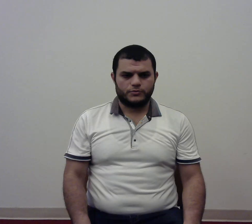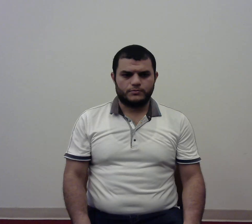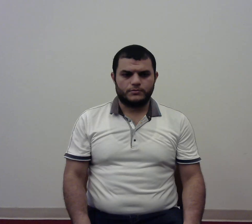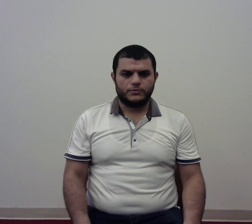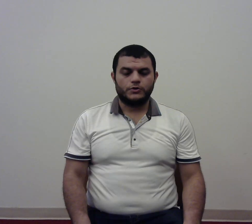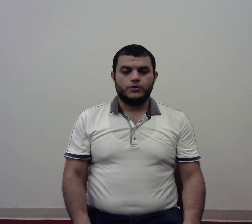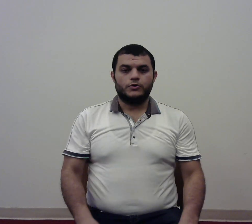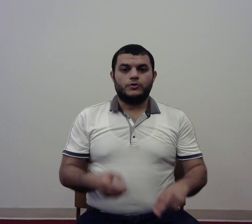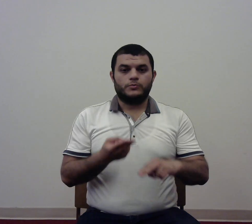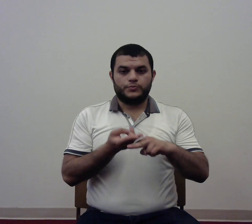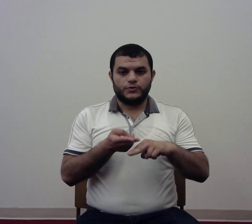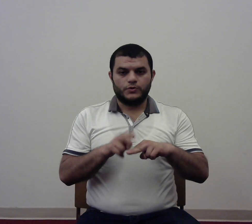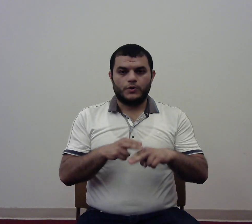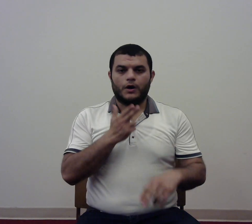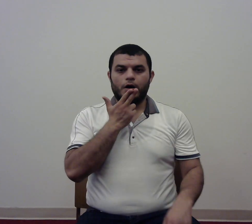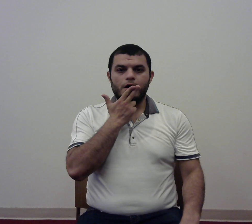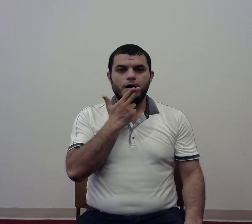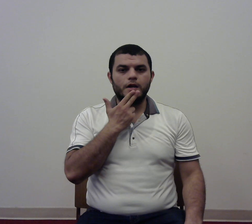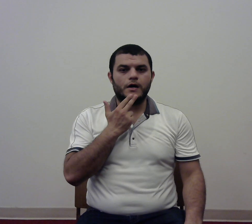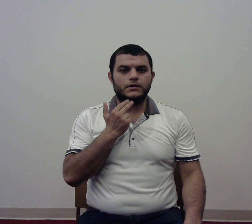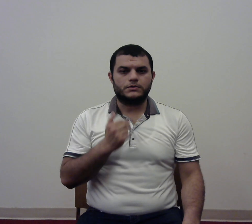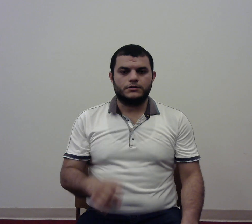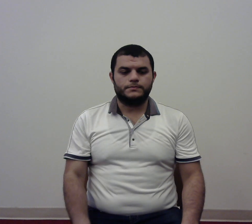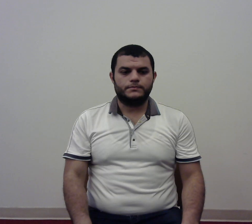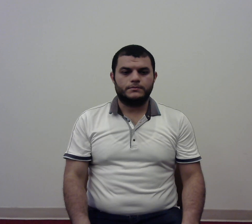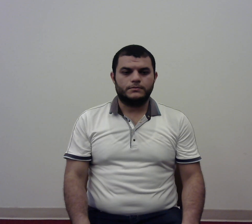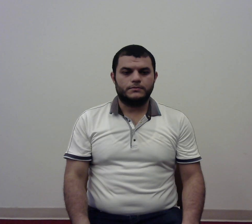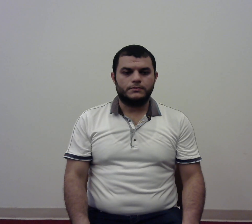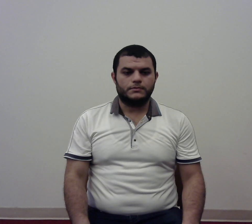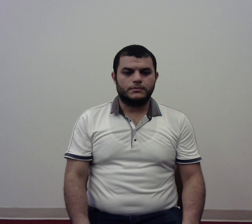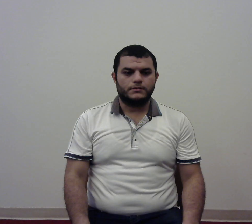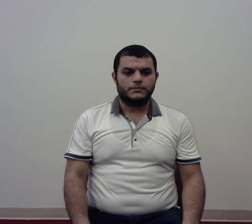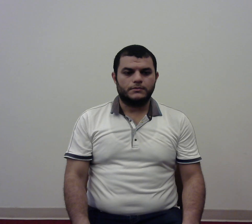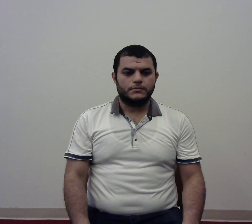Bu halaldır?